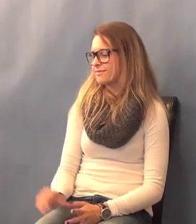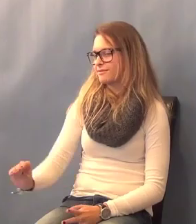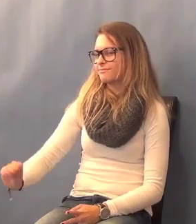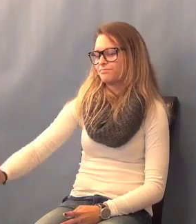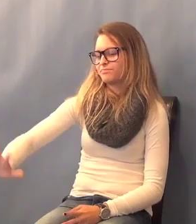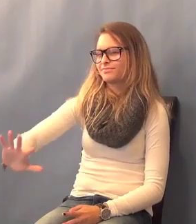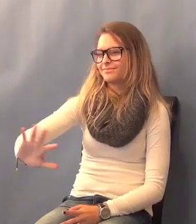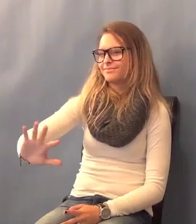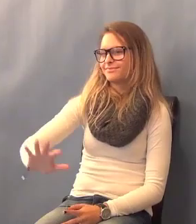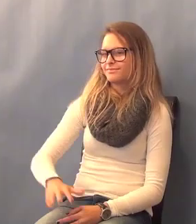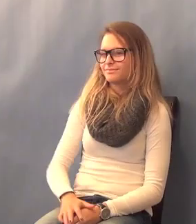Coś zamazanego.